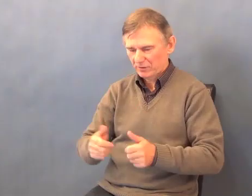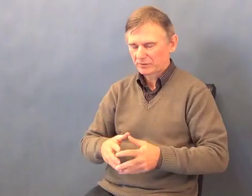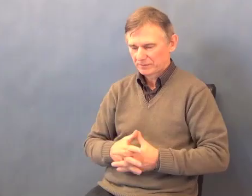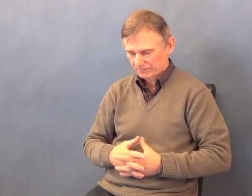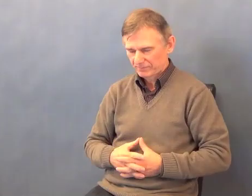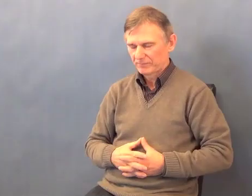Okrągły znak zakazu, nie wolno stać.